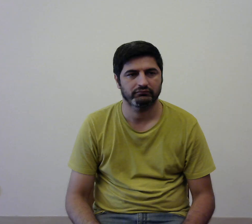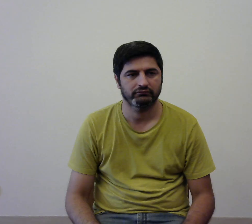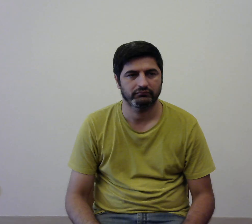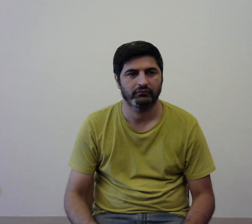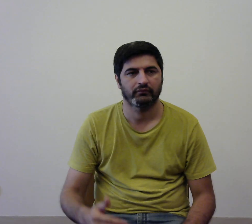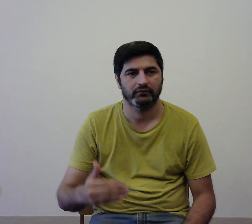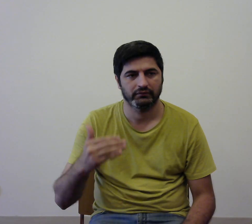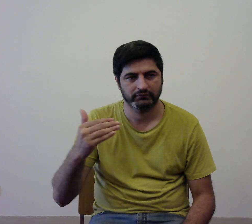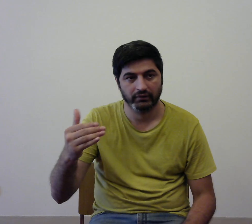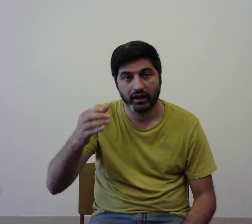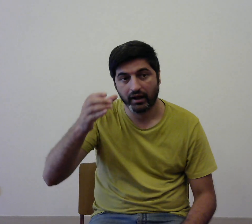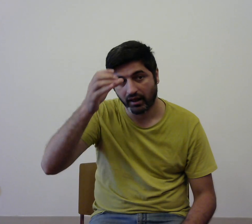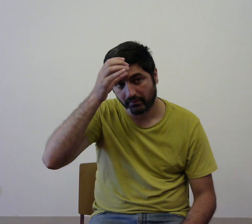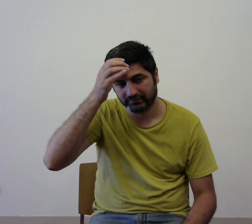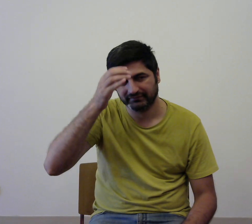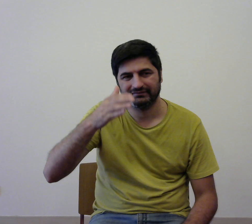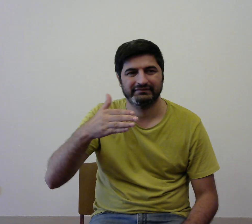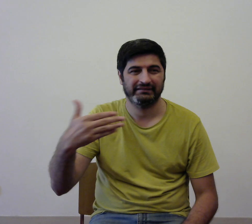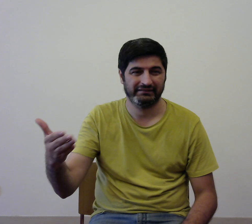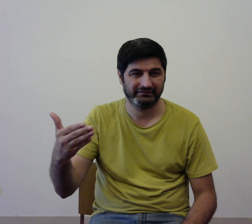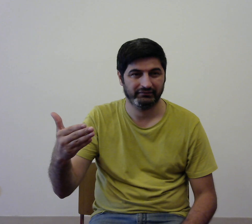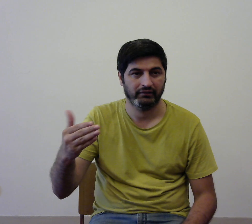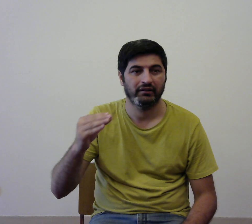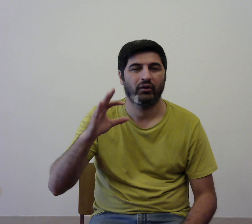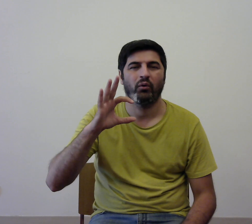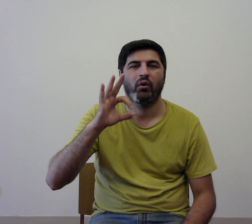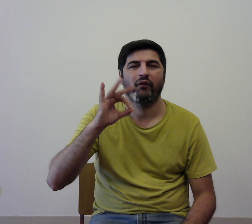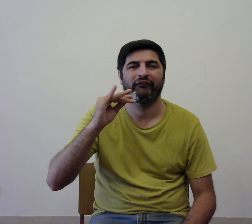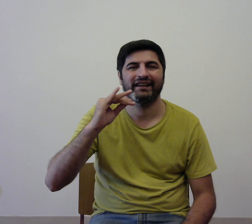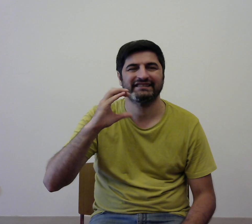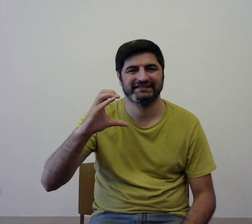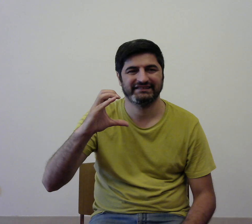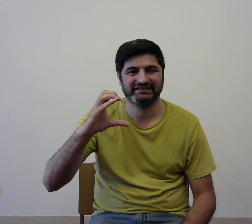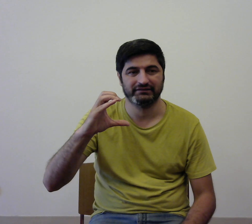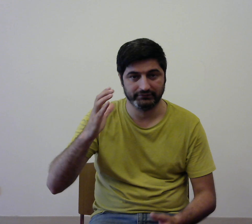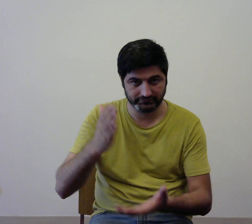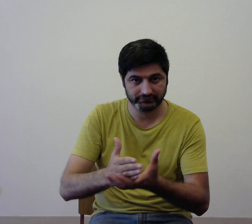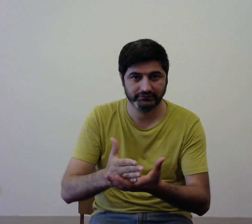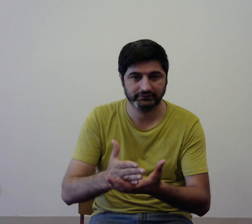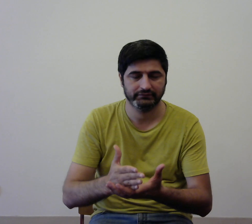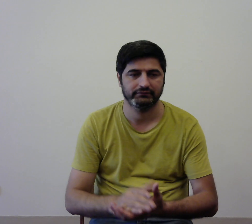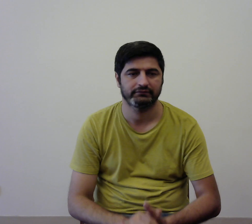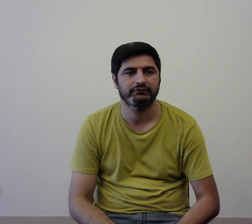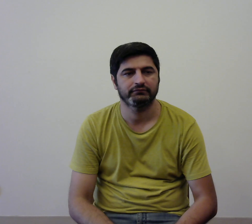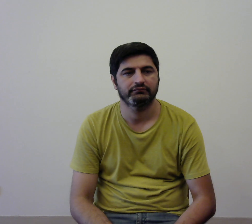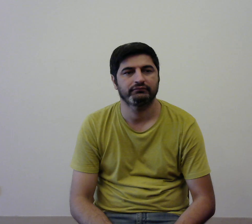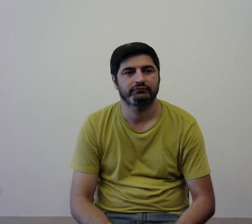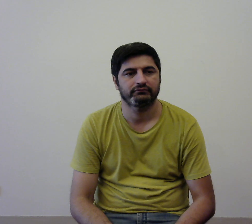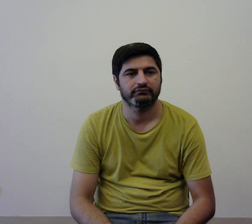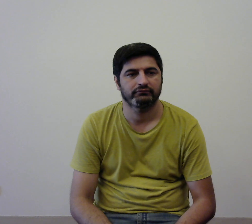Sizin Elmlər Akademiyası tərəfdə ofisiniz varmı?